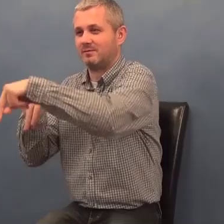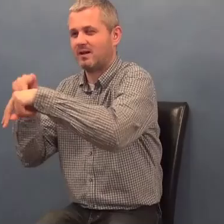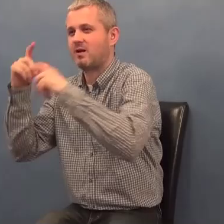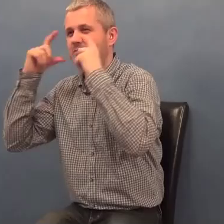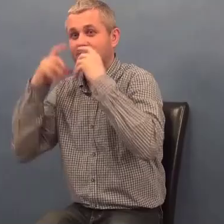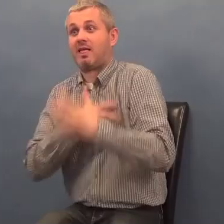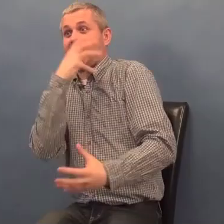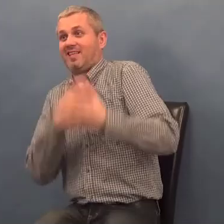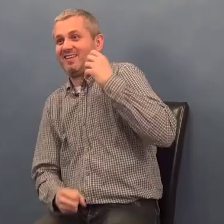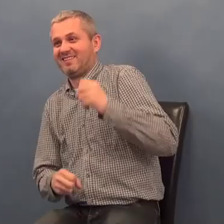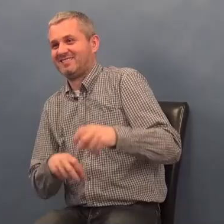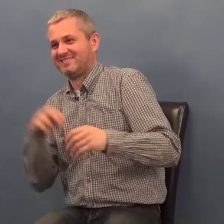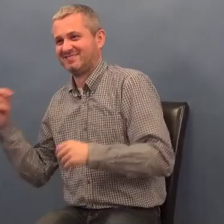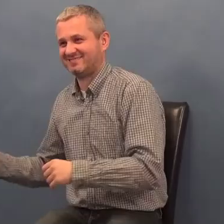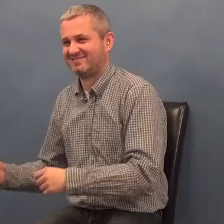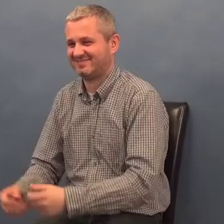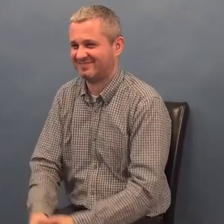A Myszka Miki przerażona odskakuje.